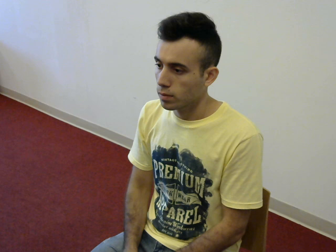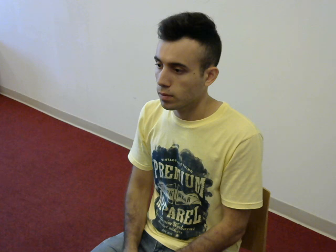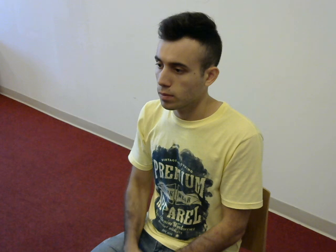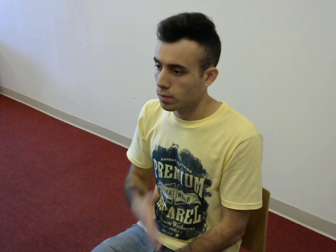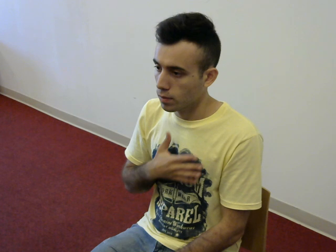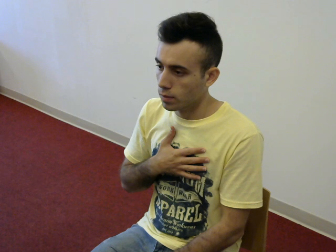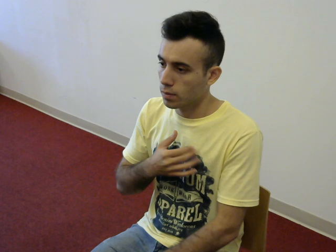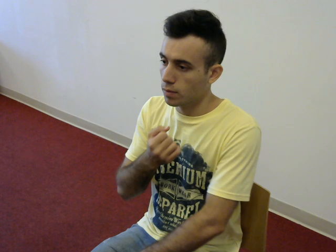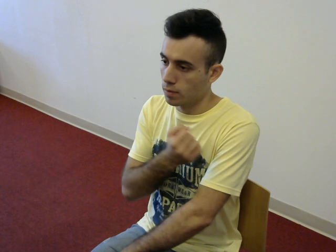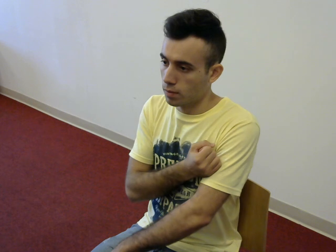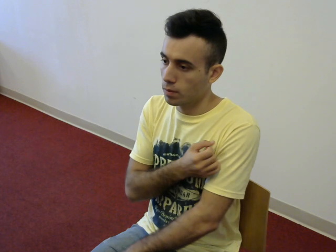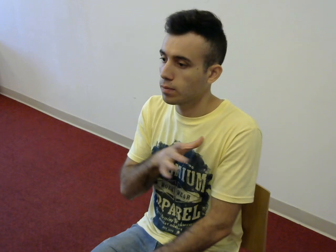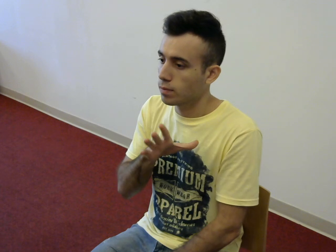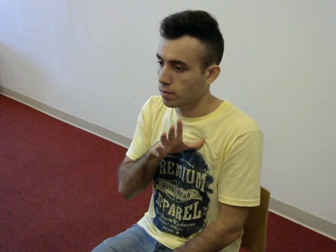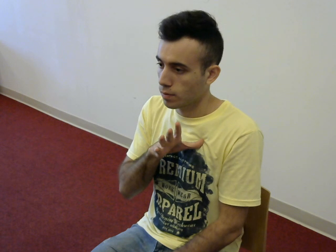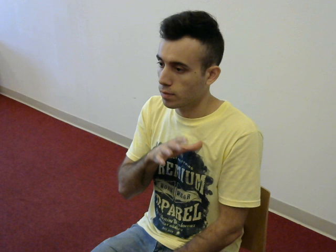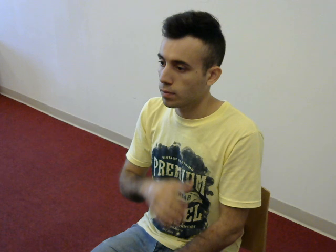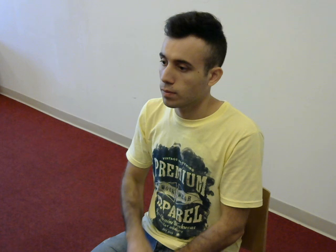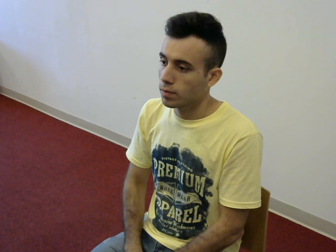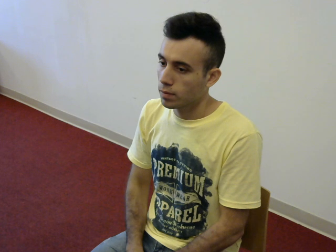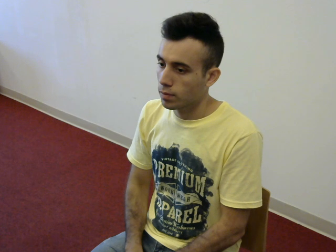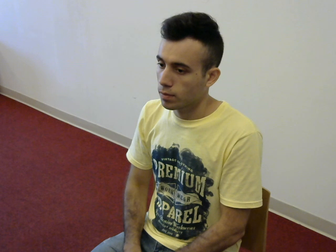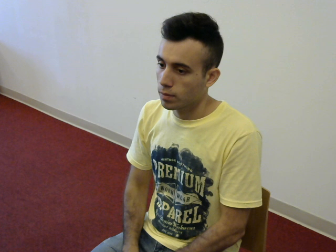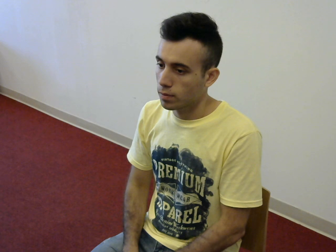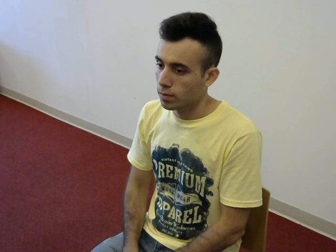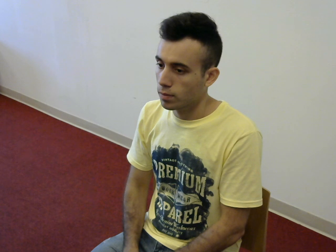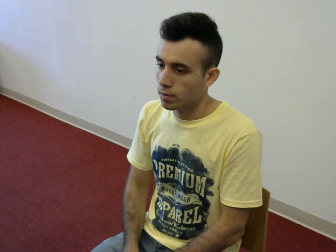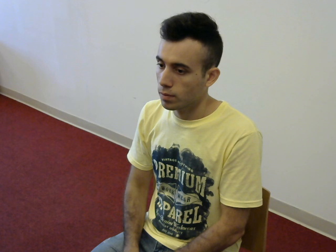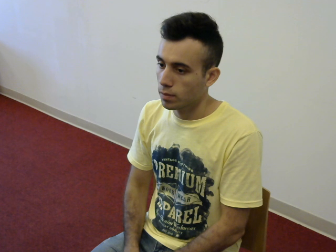Mən vaksin vurdurmuşam